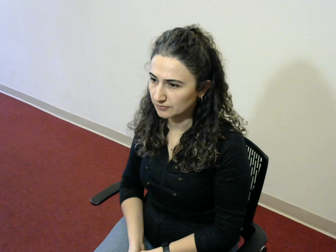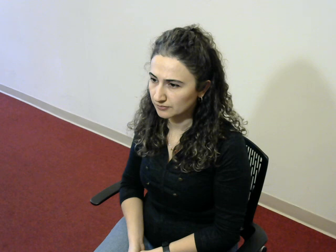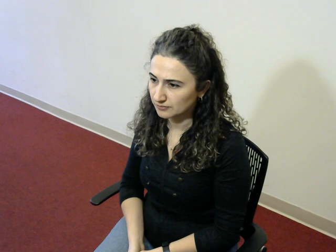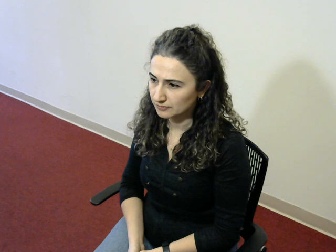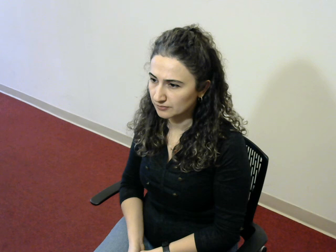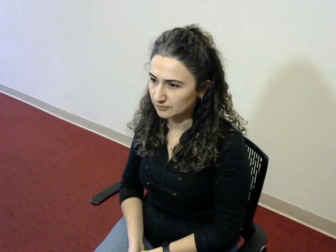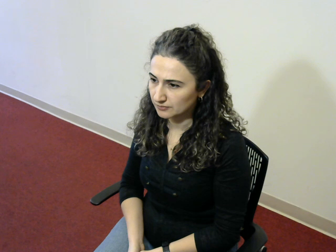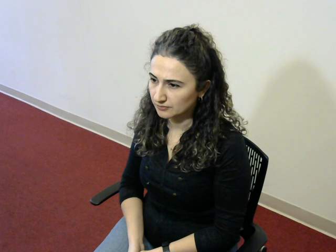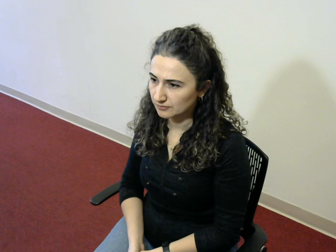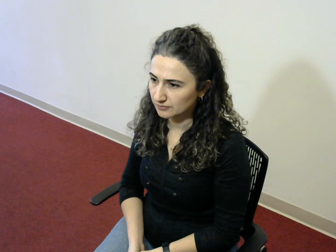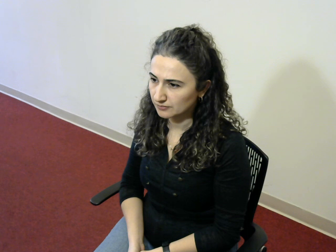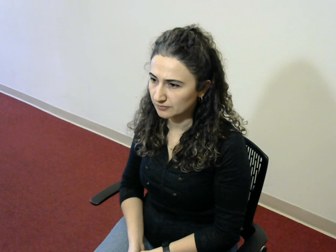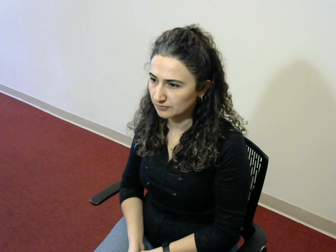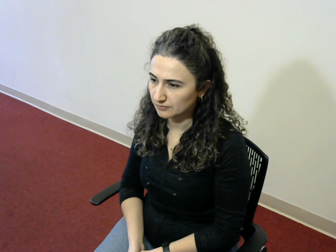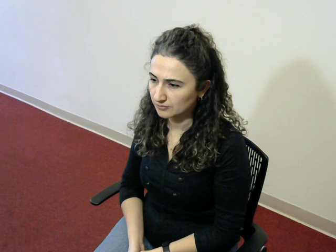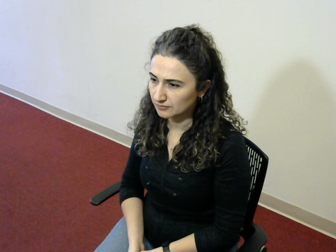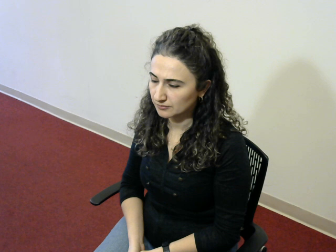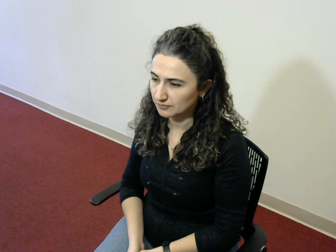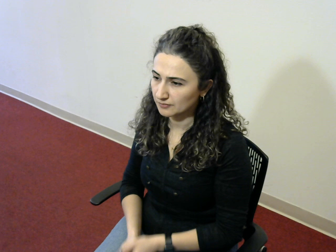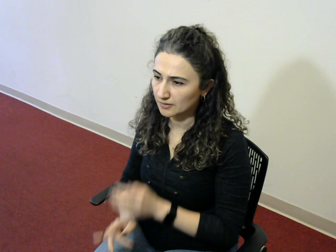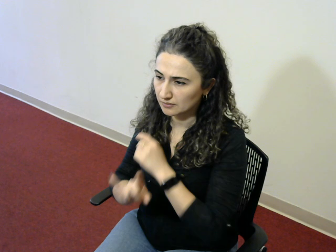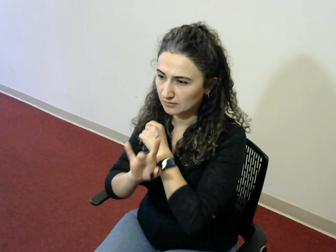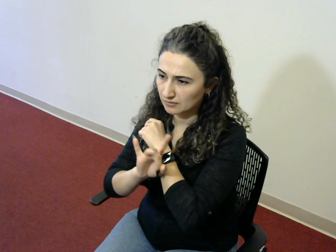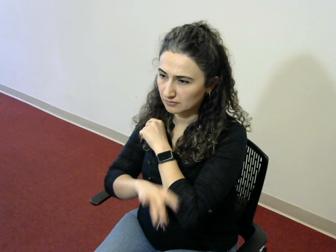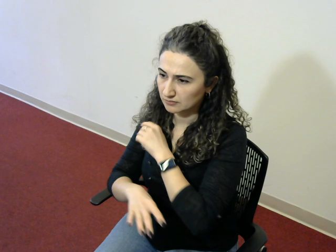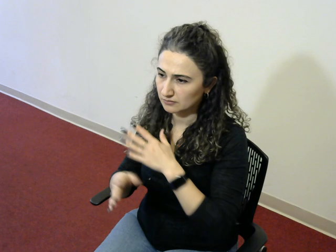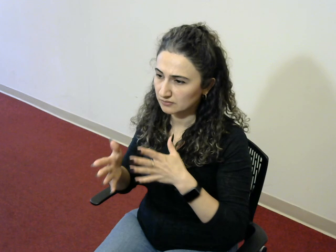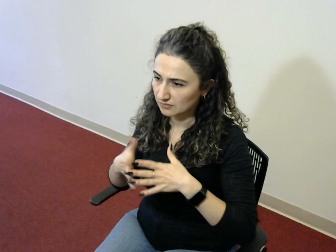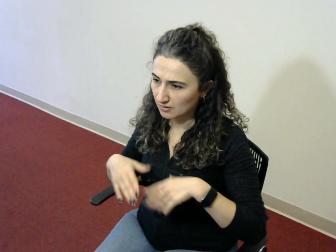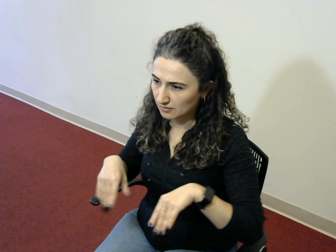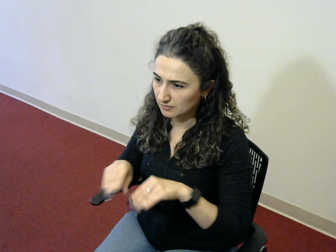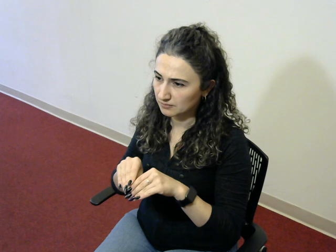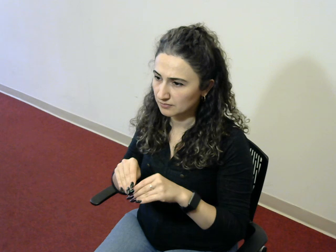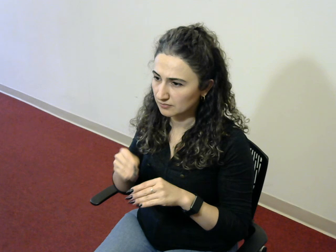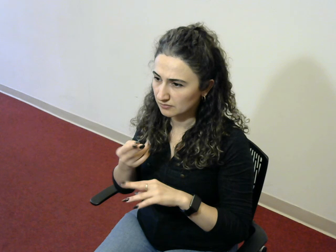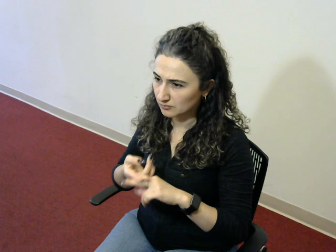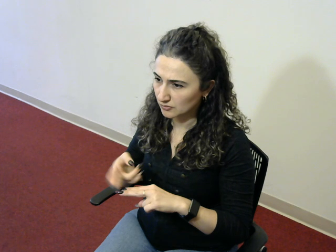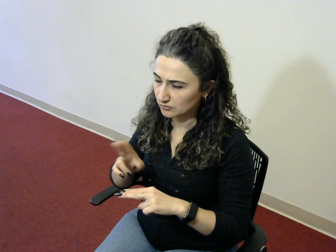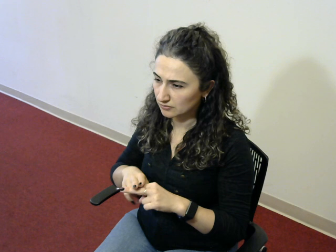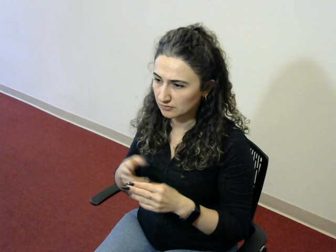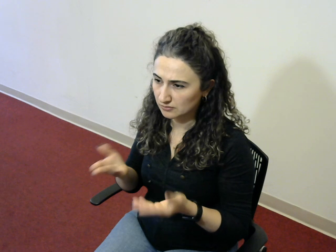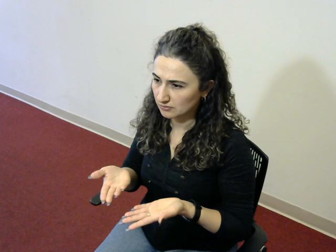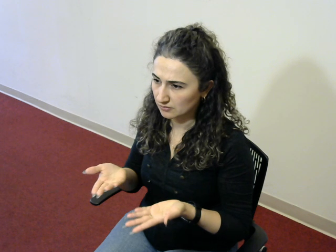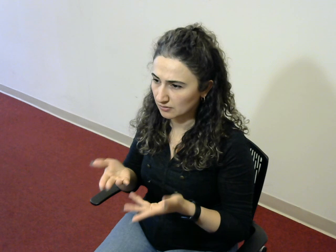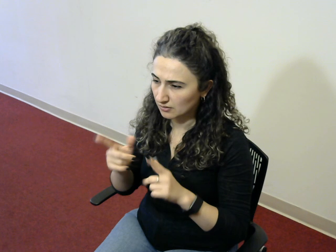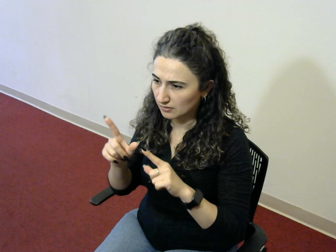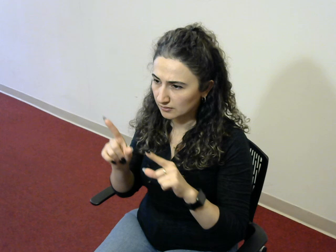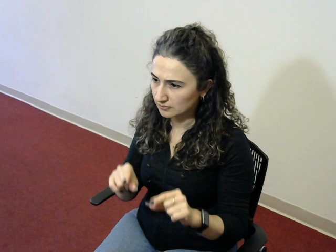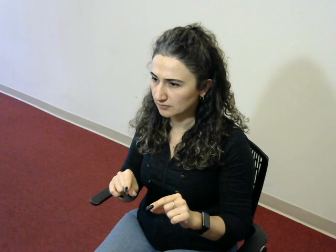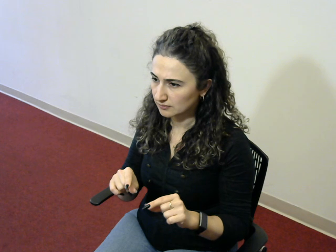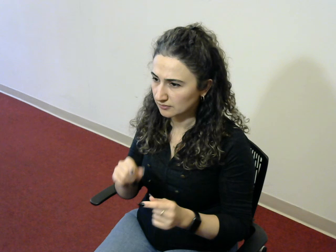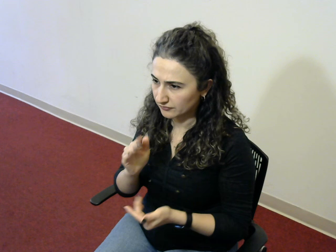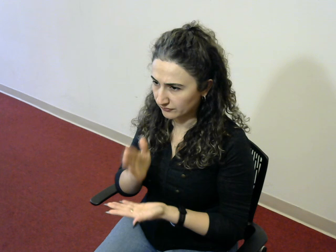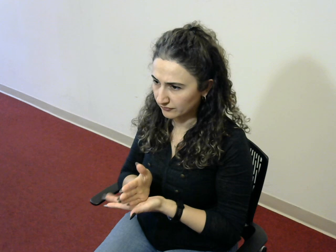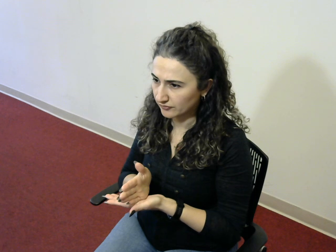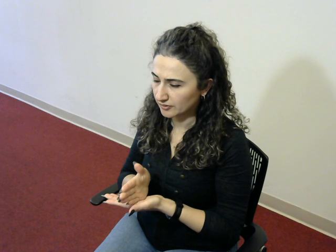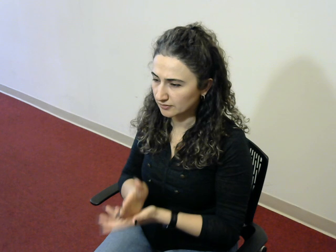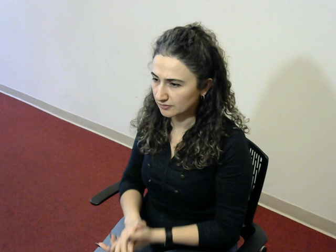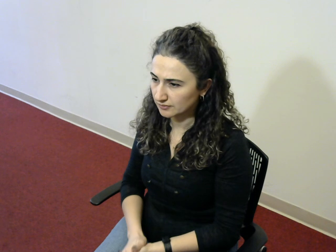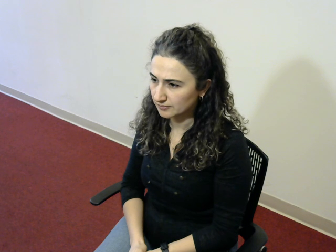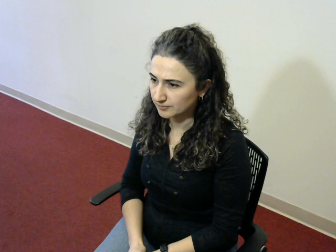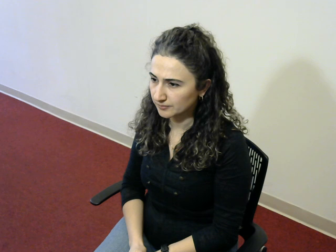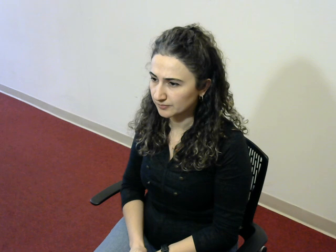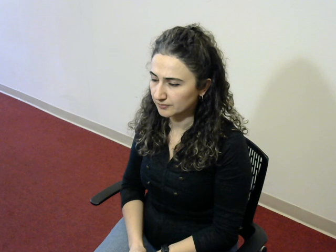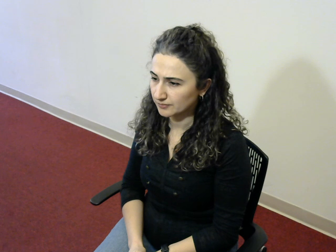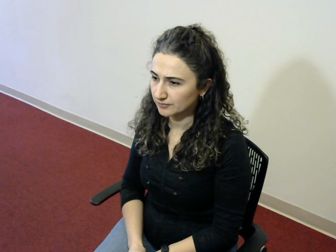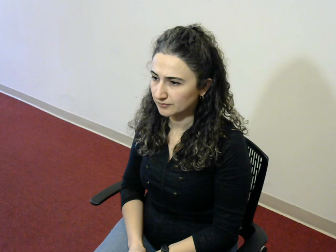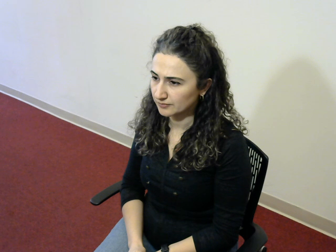Kasıb ailələr üçün hansı endirimlər var?